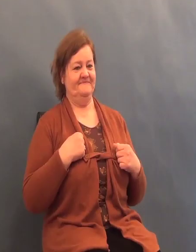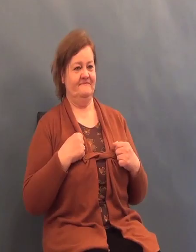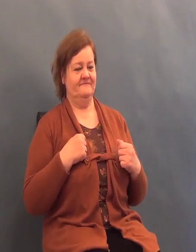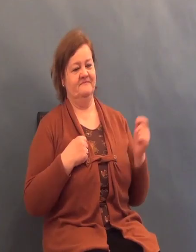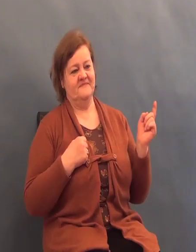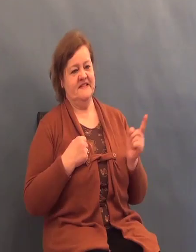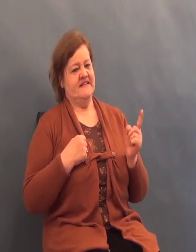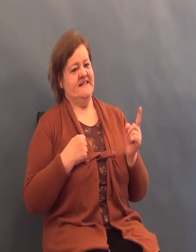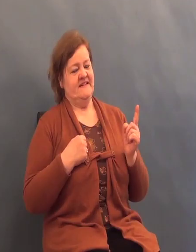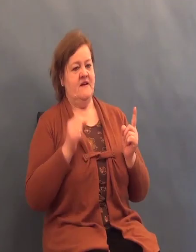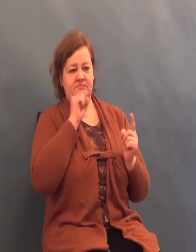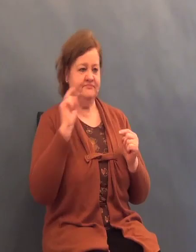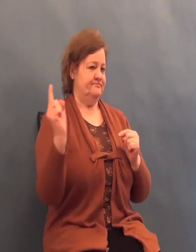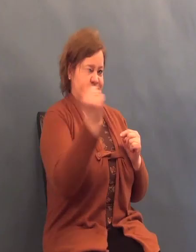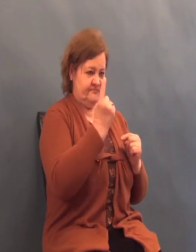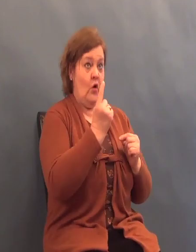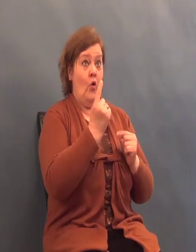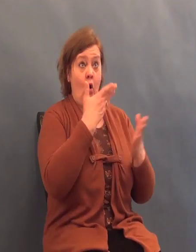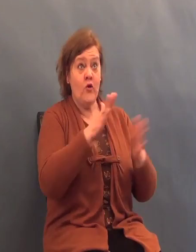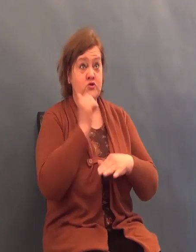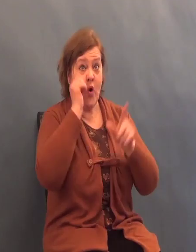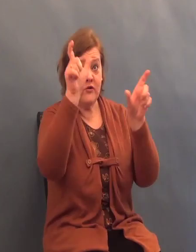Policjant to widzi, ale właśnie babcia podchodzi, patrzy: o, okno już gotowe!